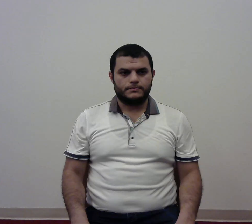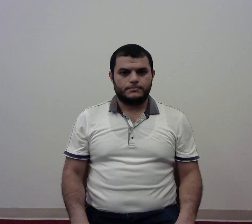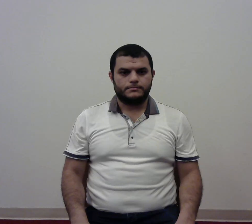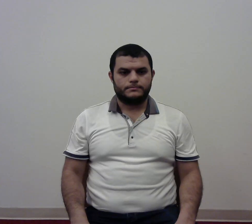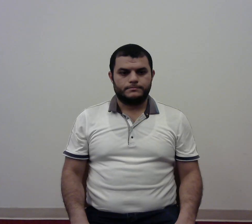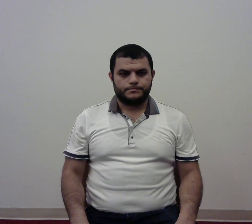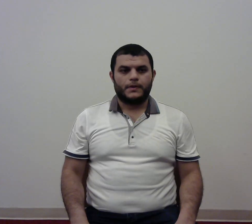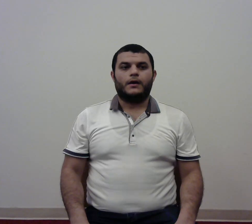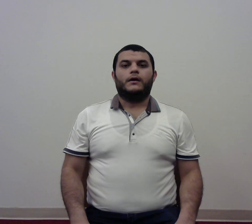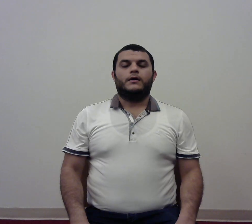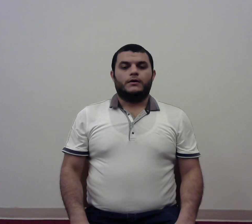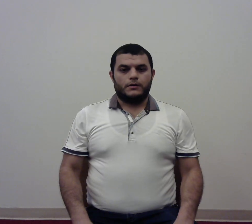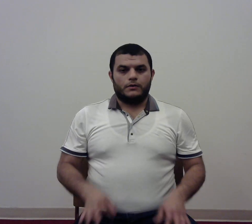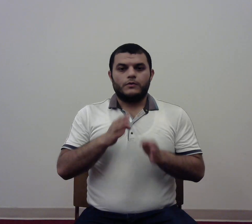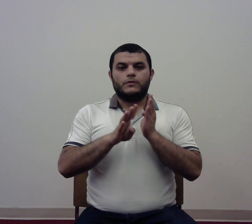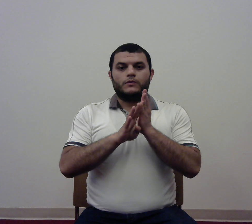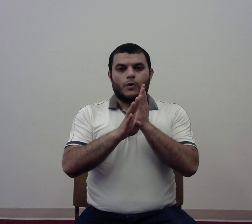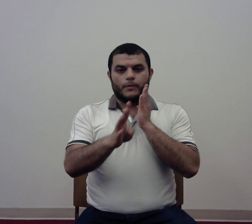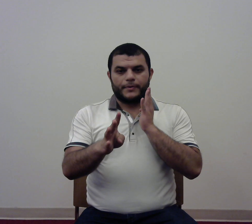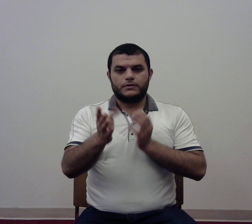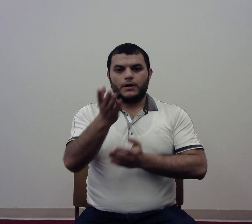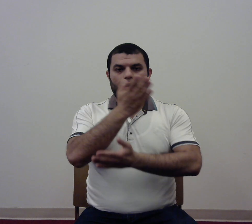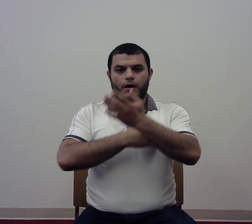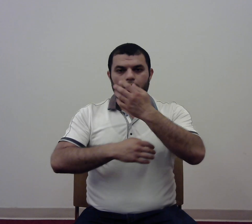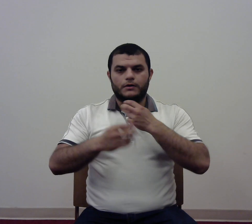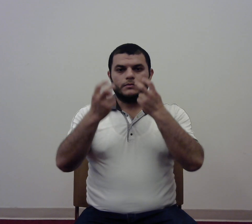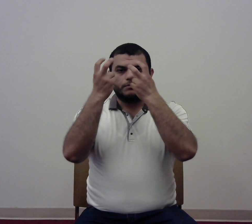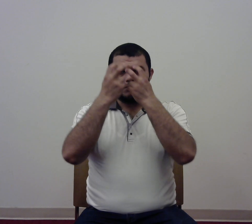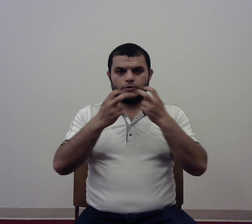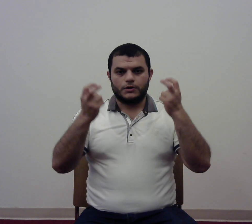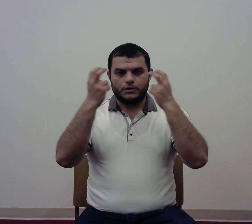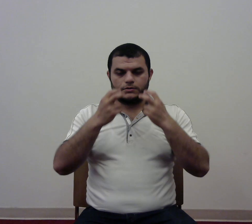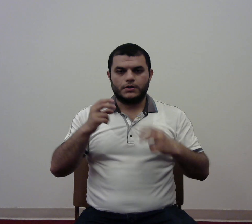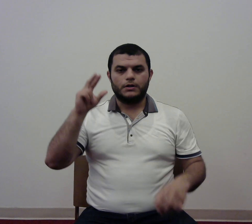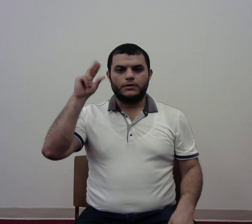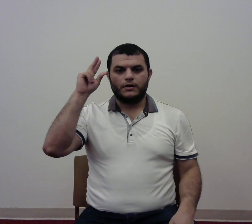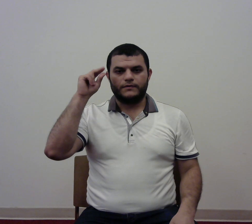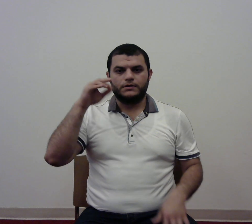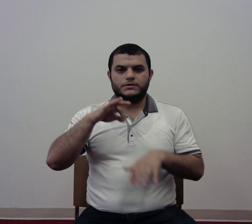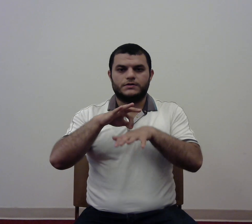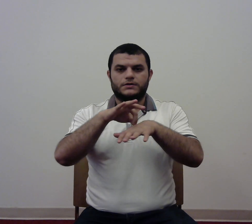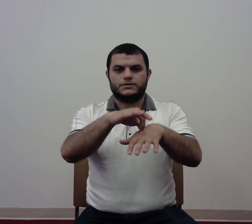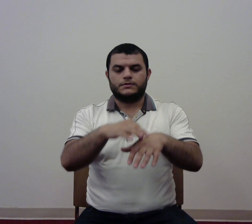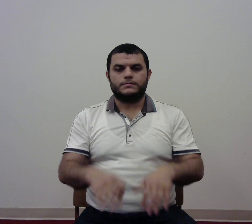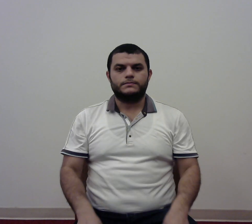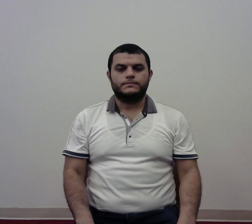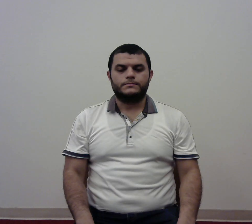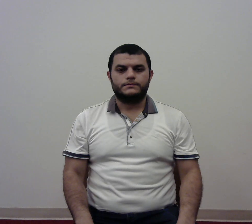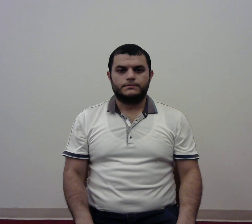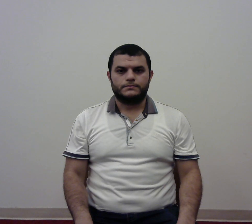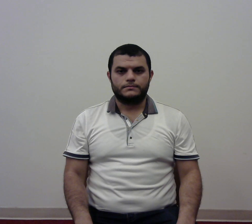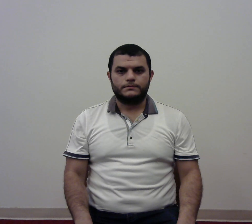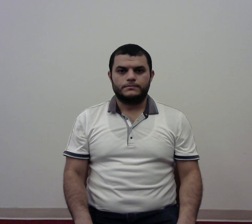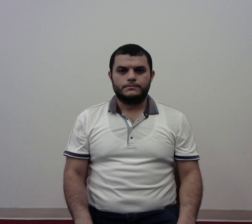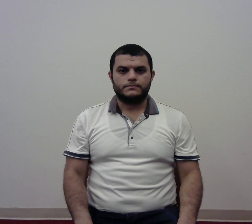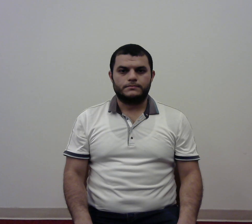Növbəti əlillik müayinəsi nə zaman keçiriləcək?